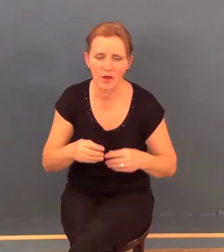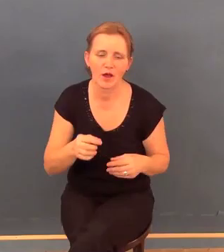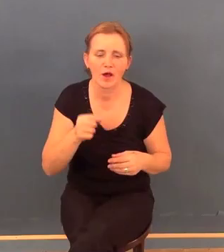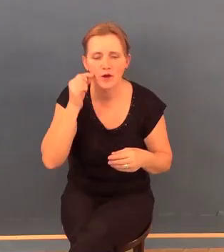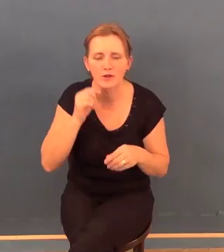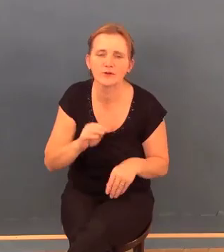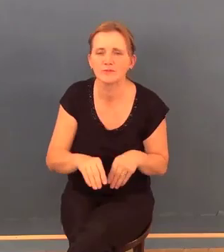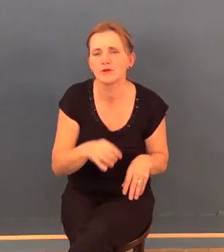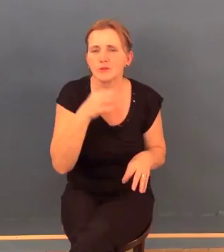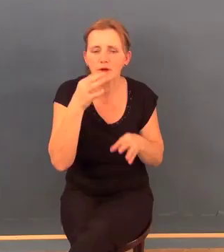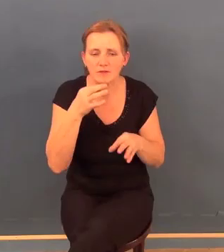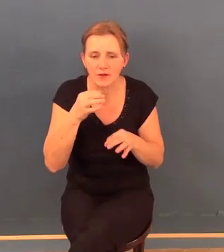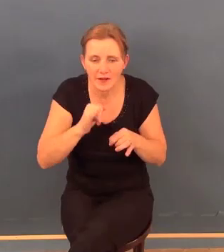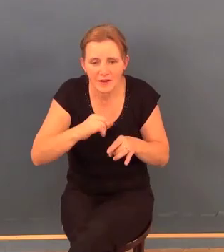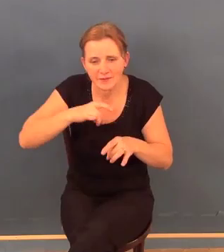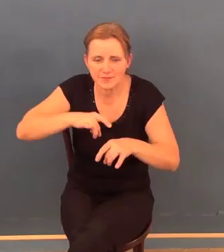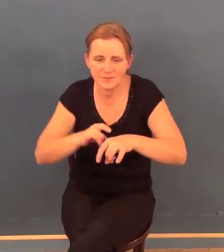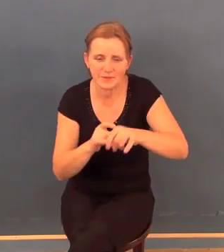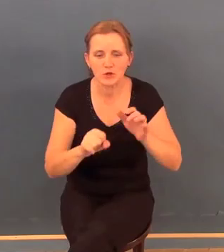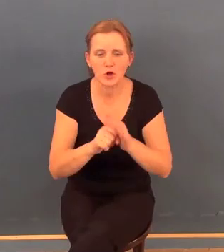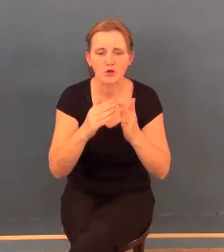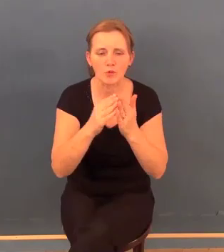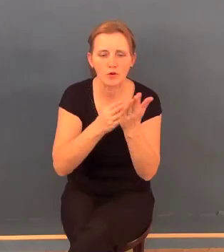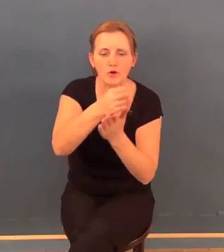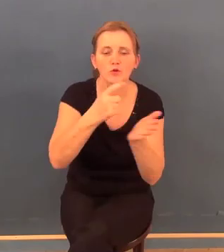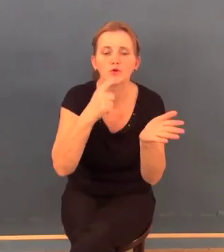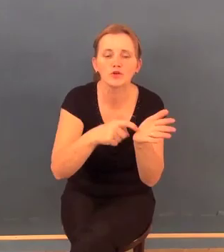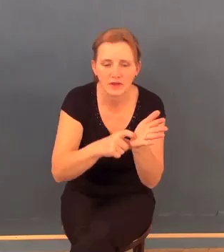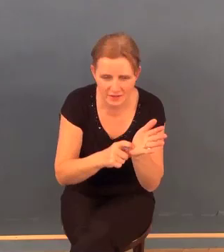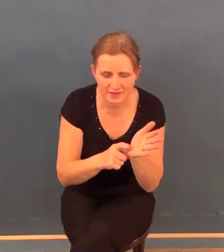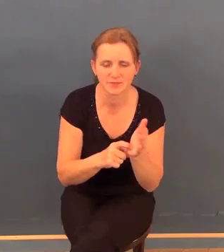Kot idzie z katarynką do domu kurczątka.